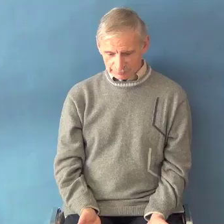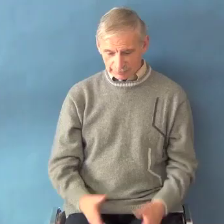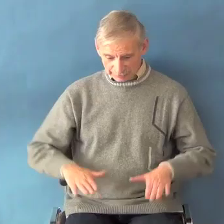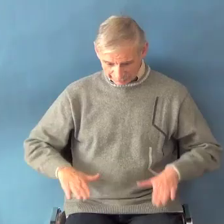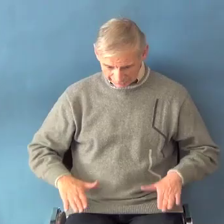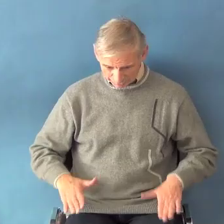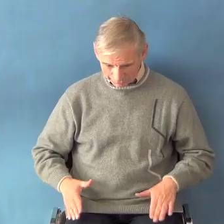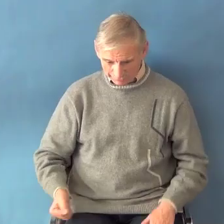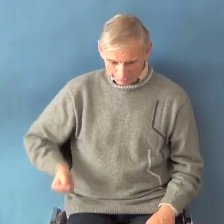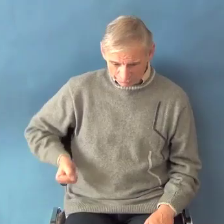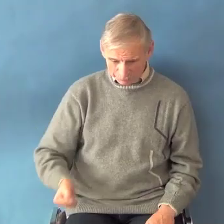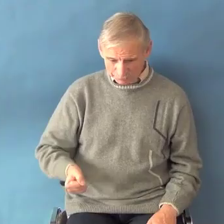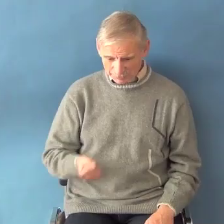Siedzi na krześle, które piłuje.